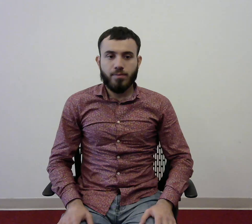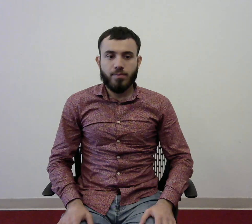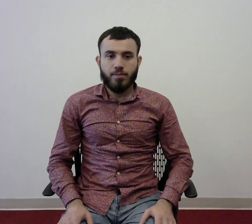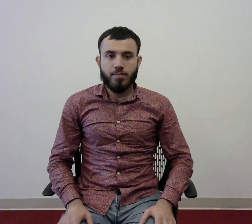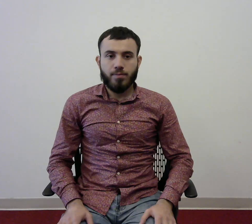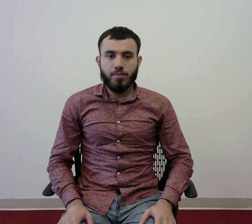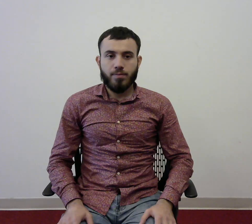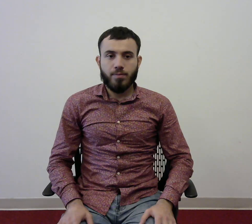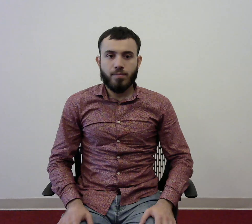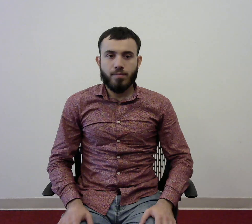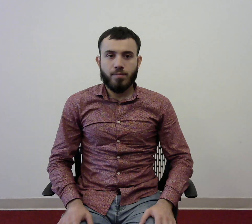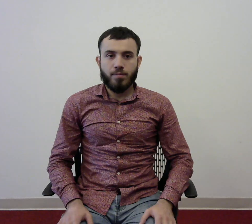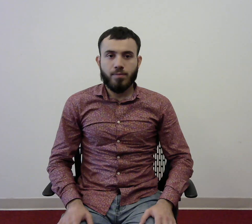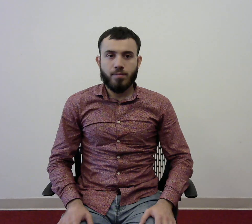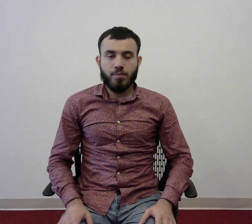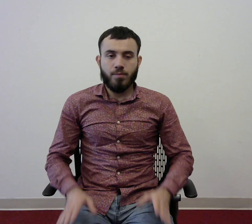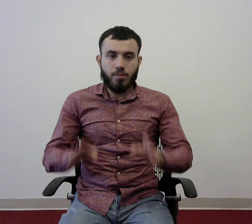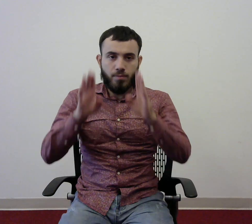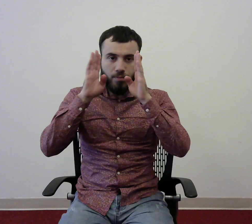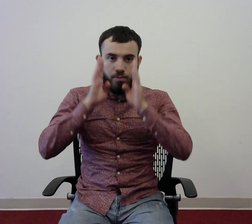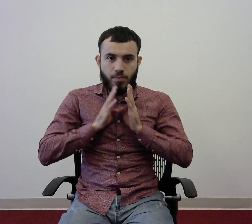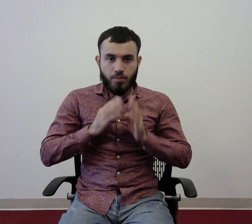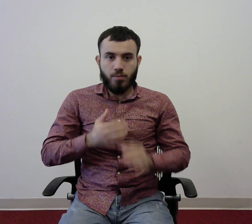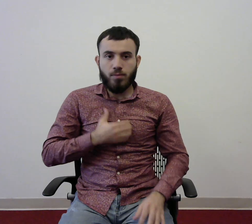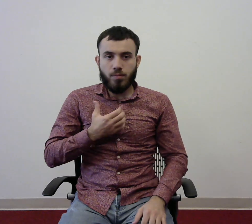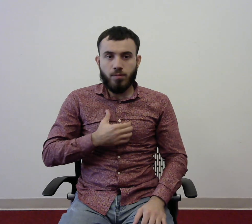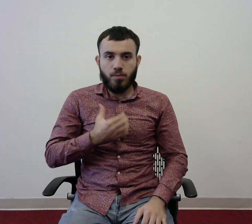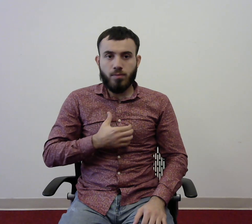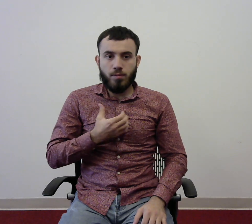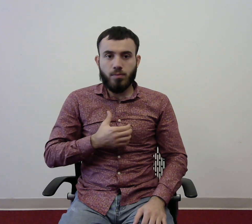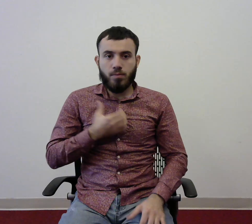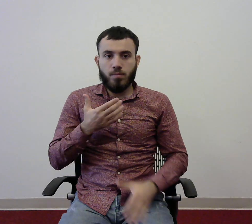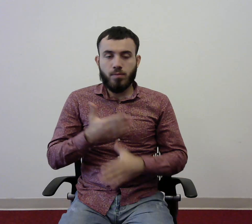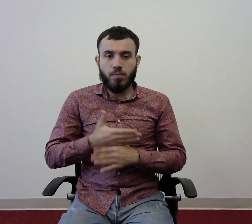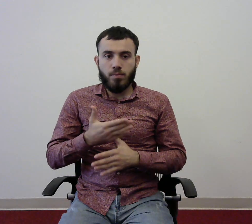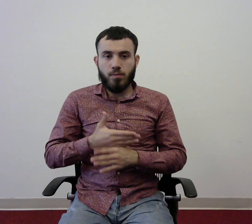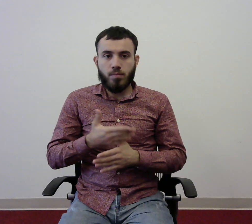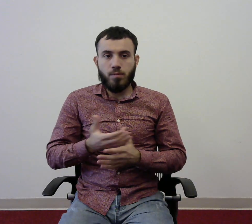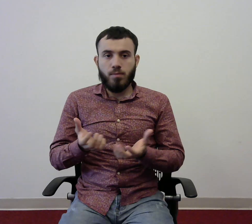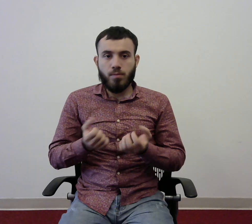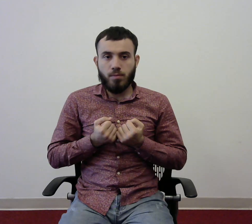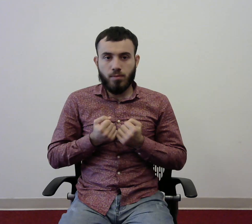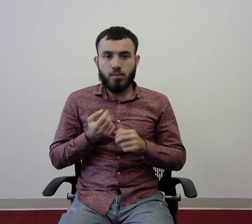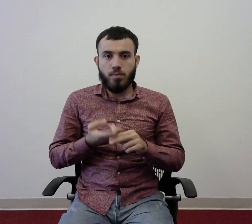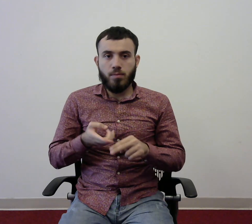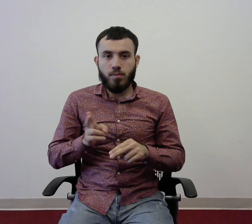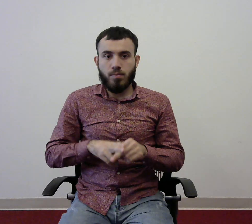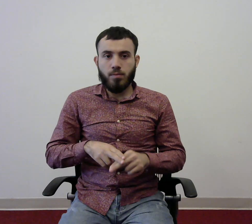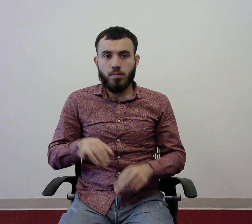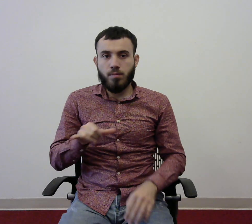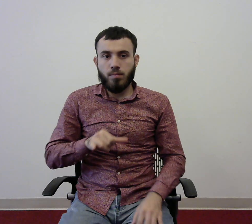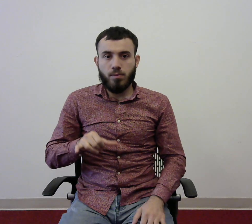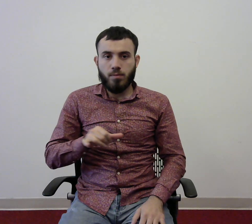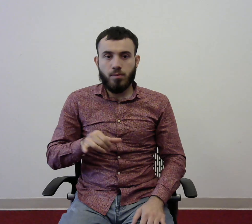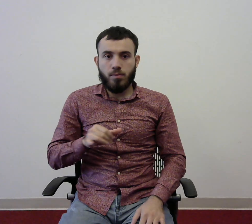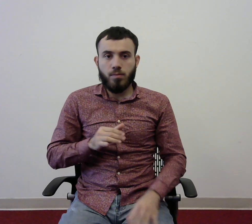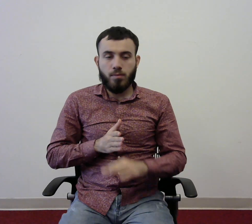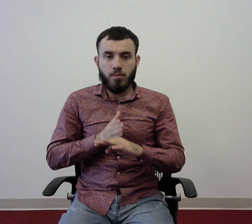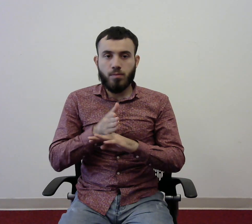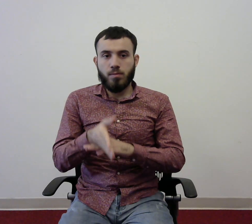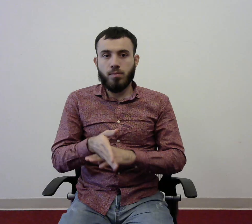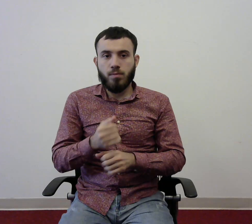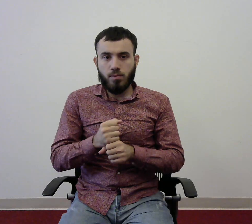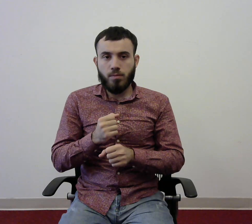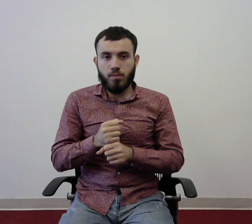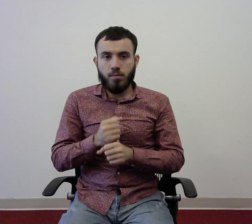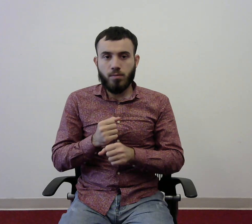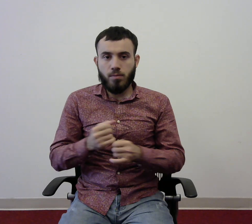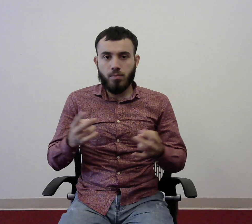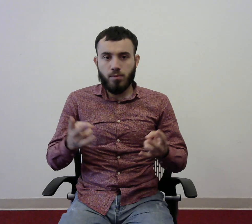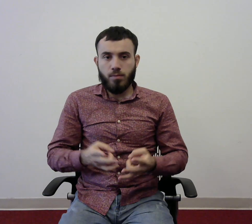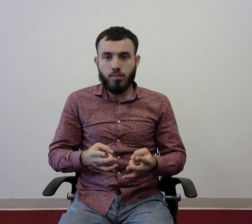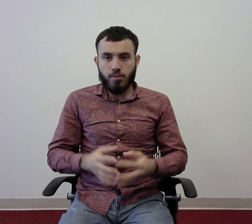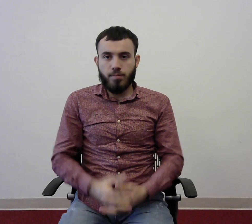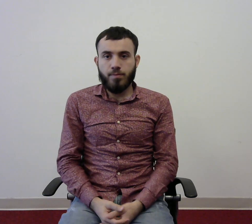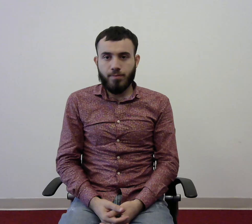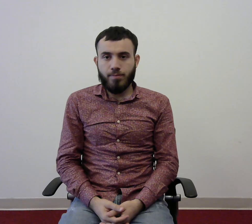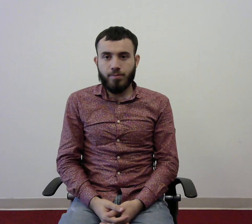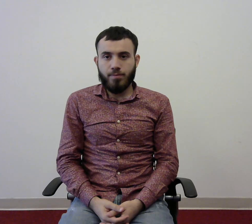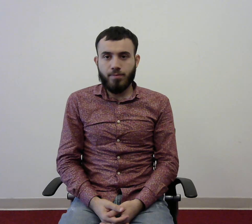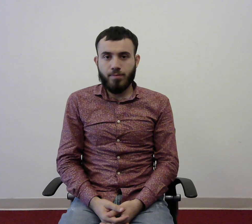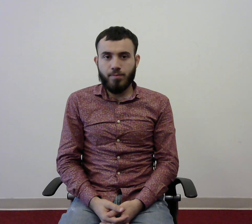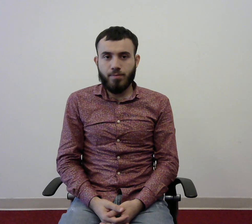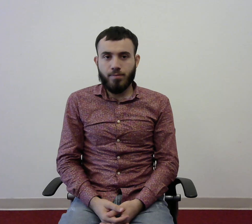Ünvanlı sosial yardım almaq üçün hara müraciət etmək lazımdır